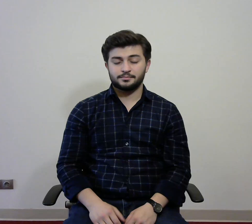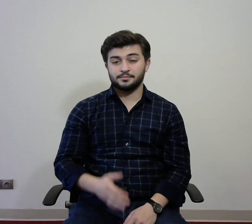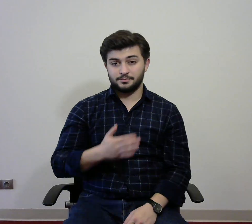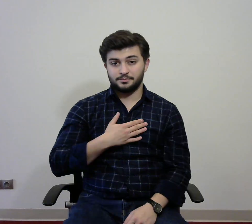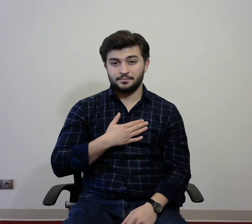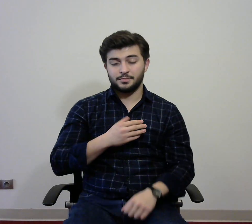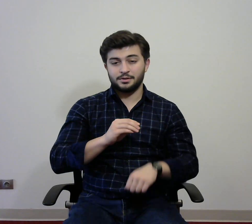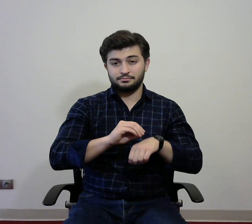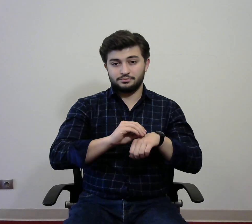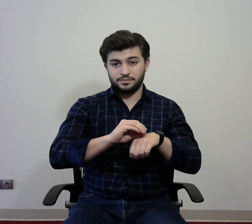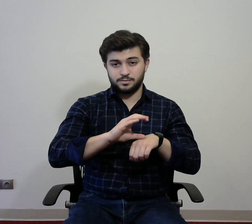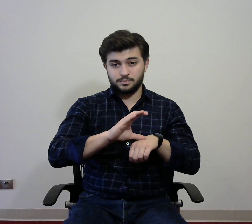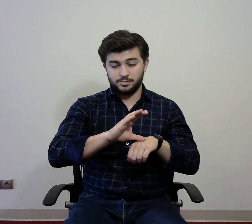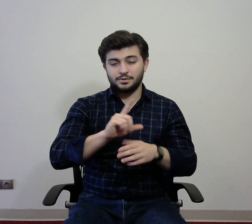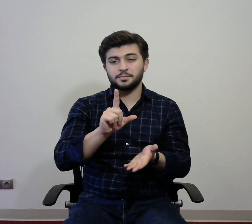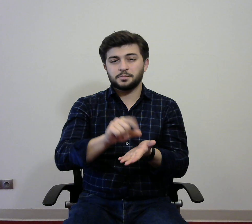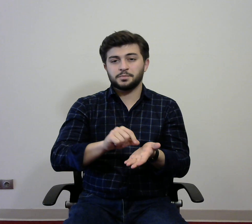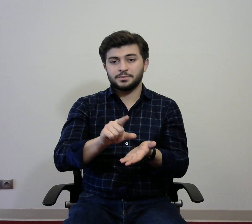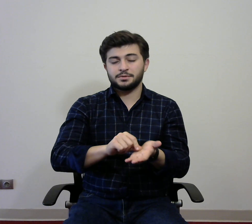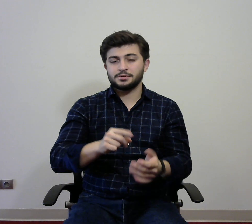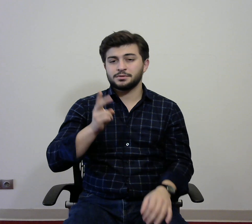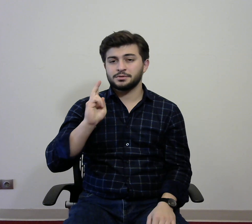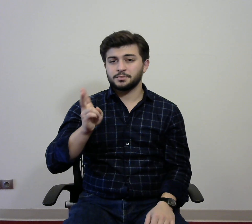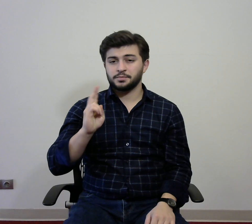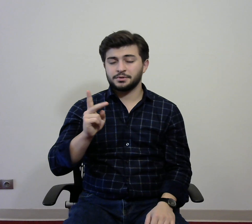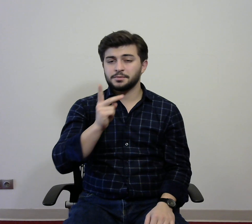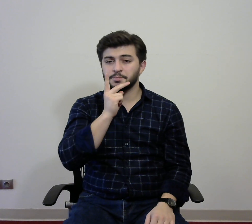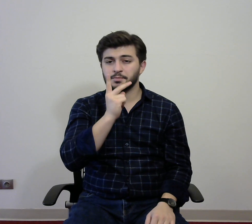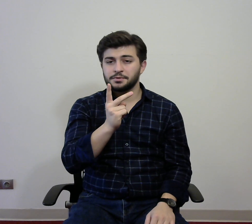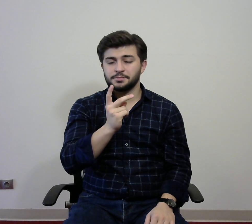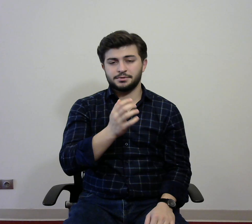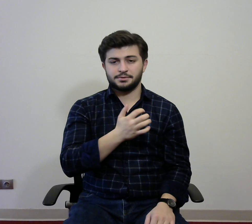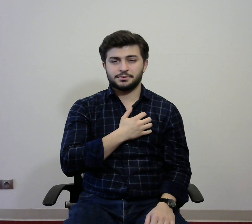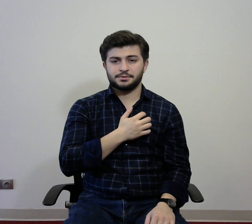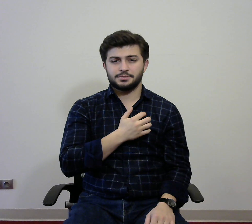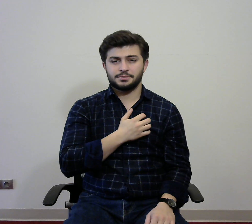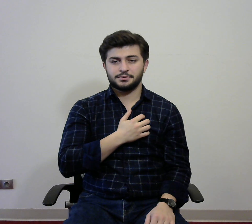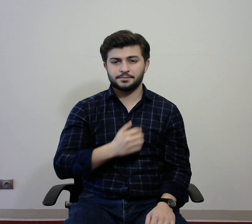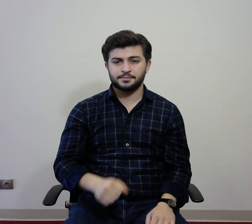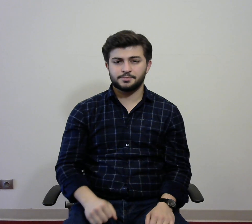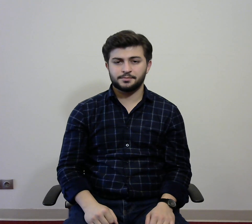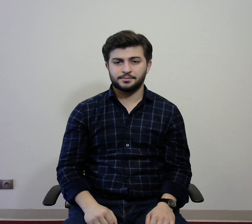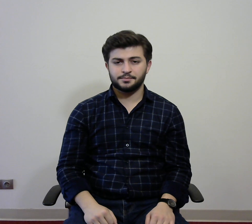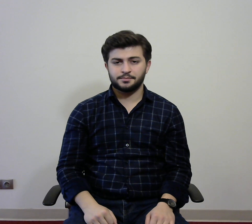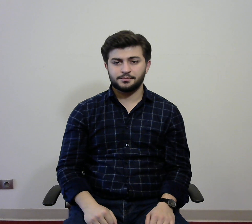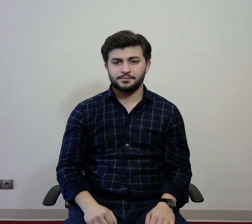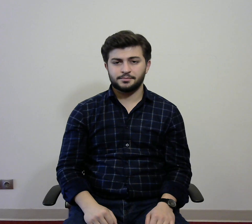Mən yığılmış pensiya kapitalıma baxmaq istəyirəm